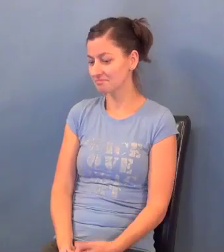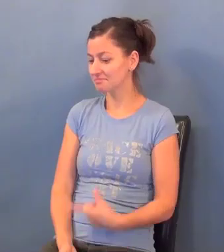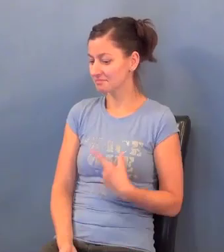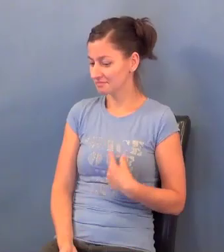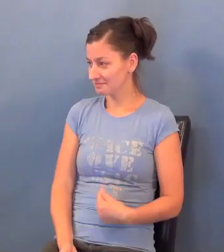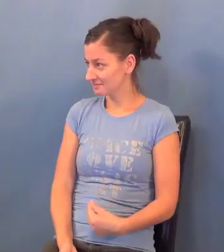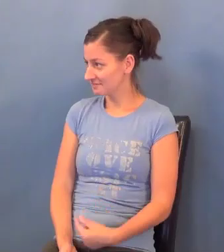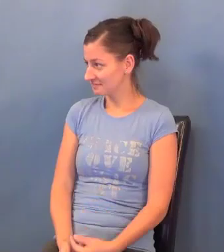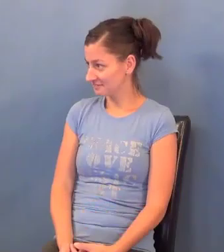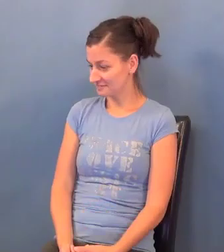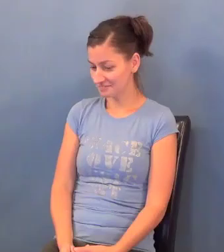Aha.